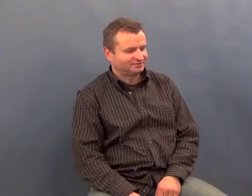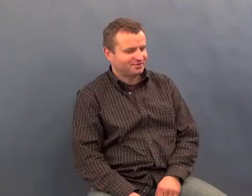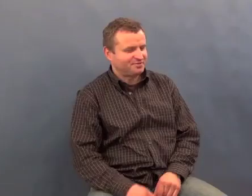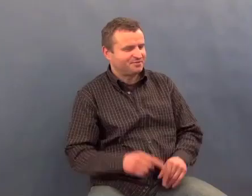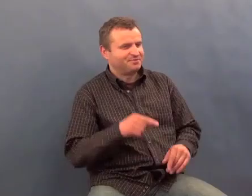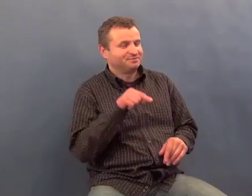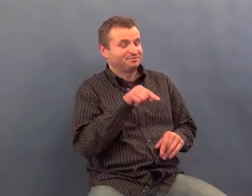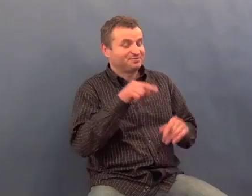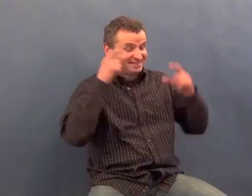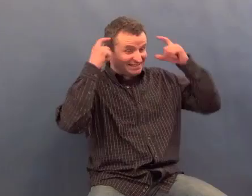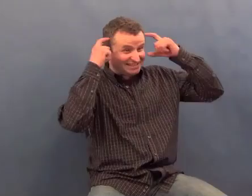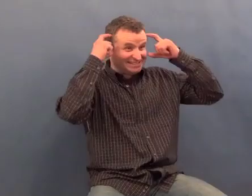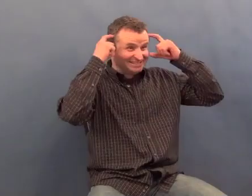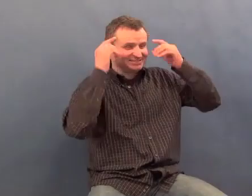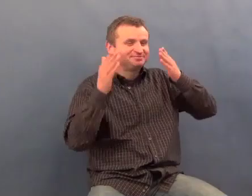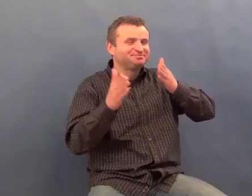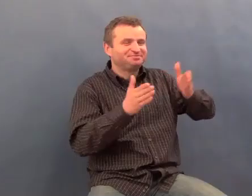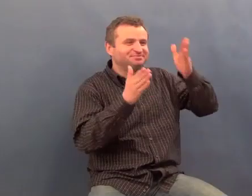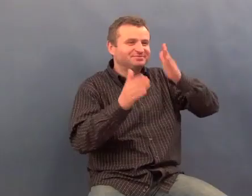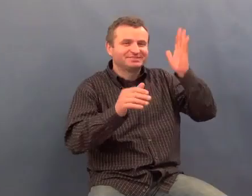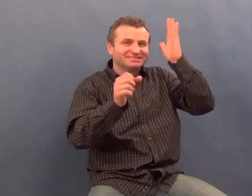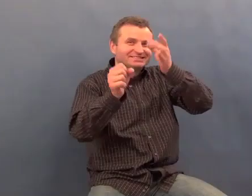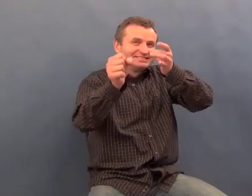Tam Myszka przygotowuje się do strzelania z łuku.